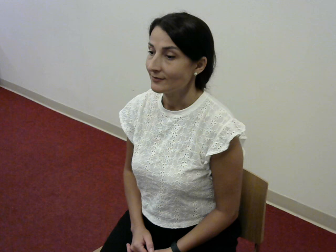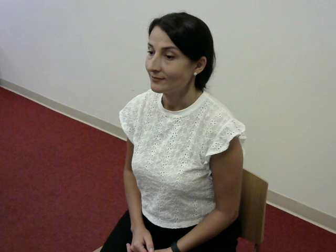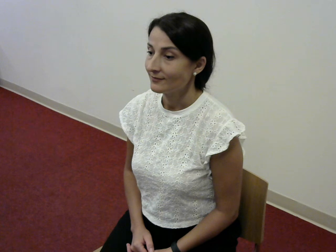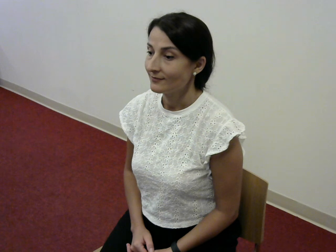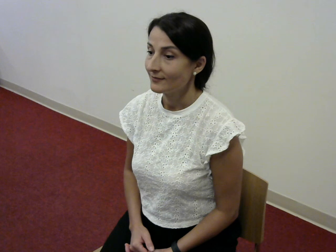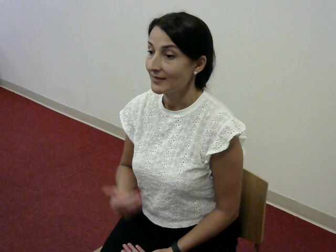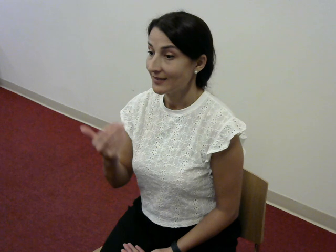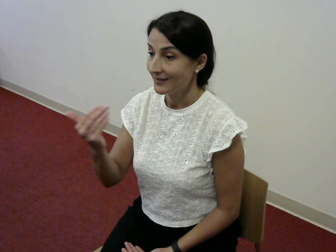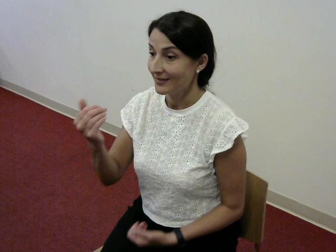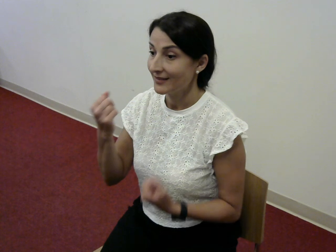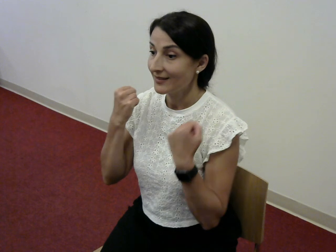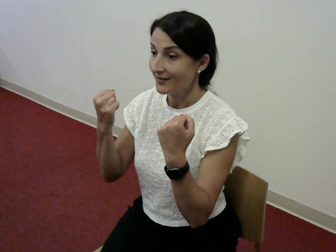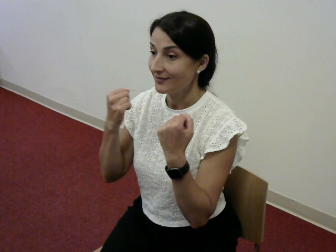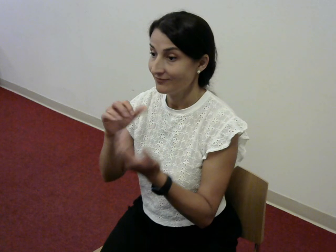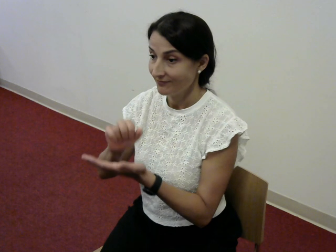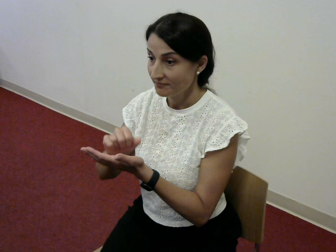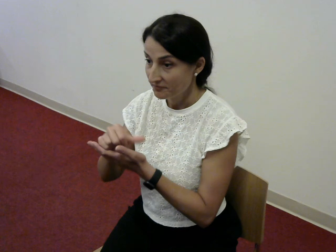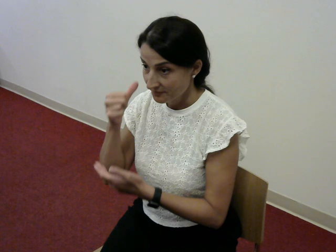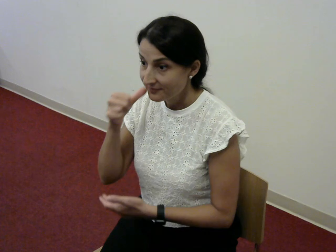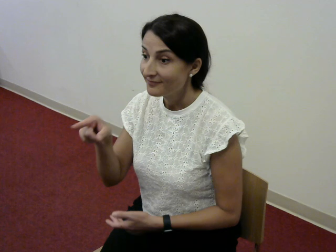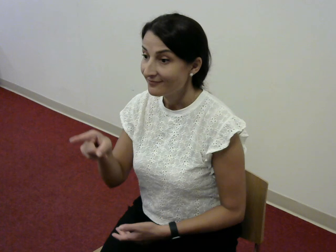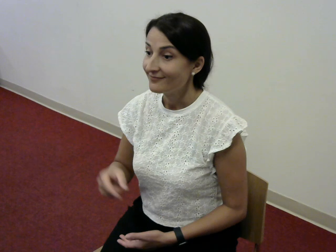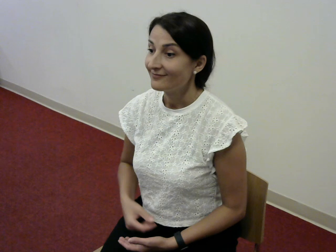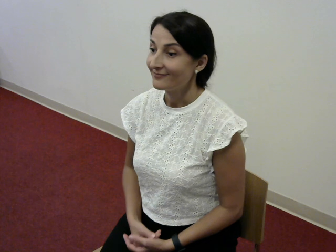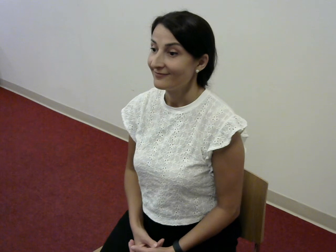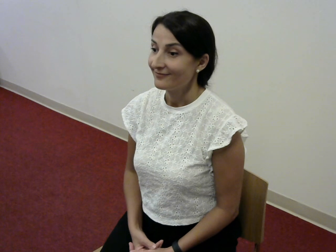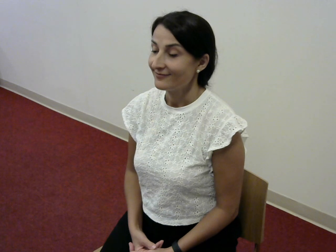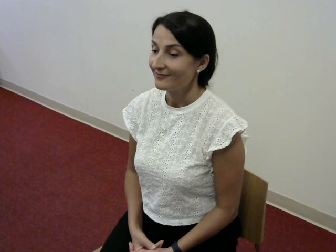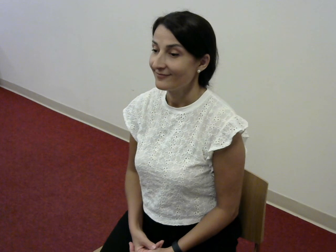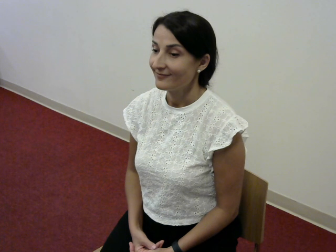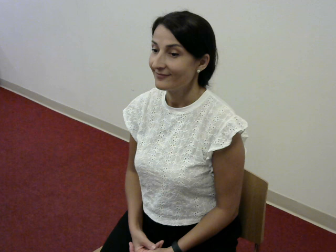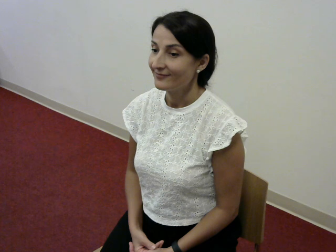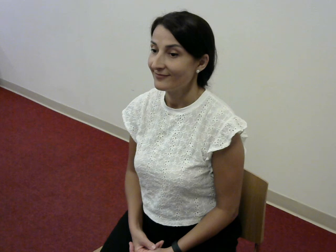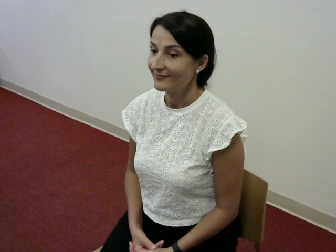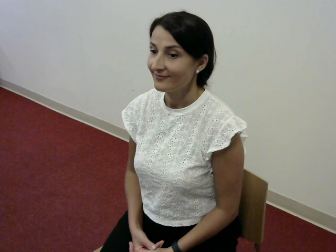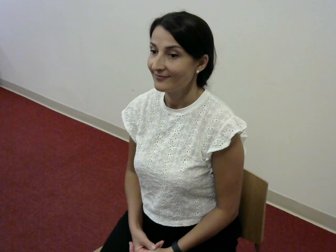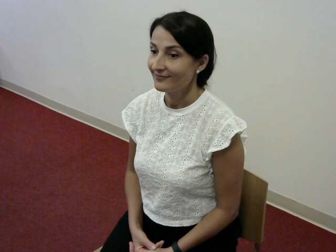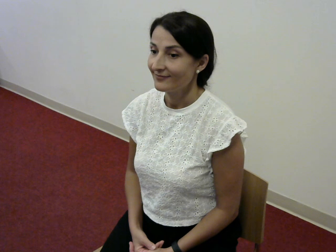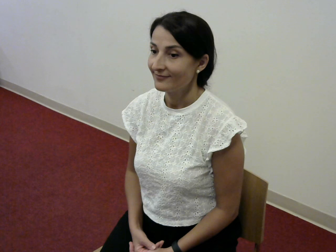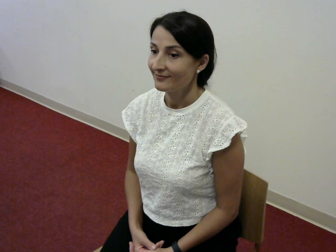Siz idmanla məşğul olursunuzmu?